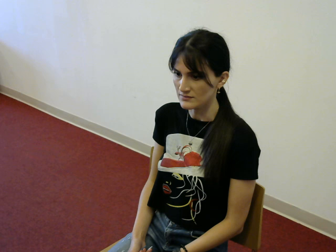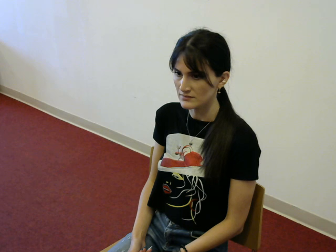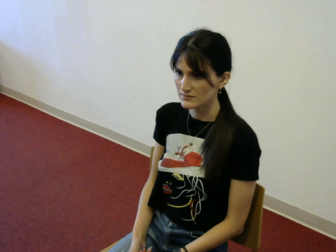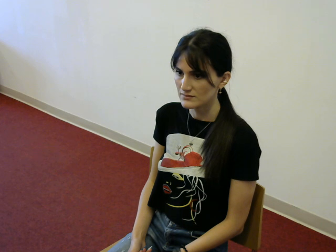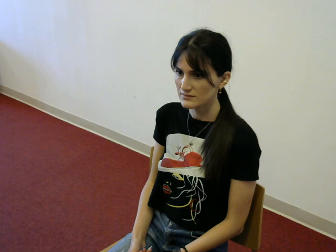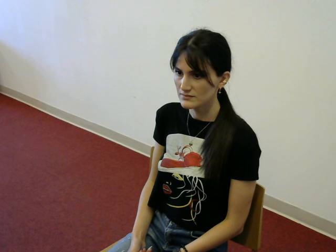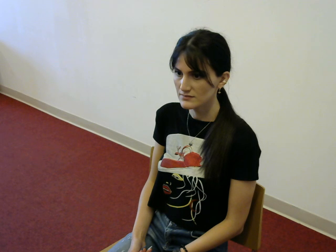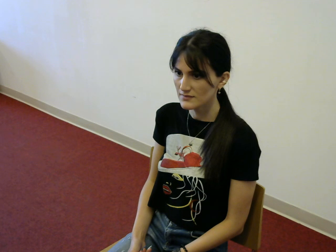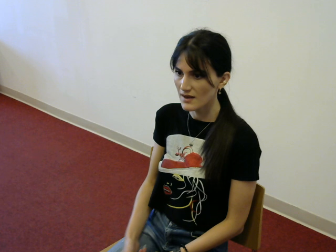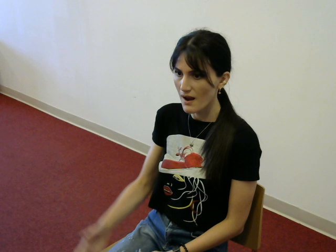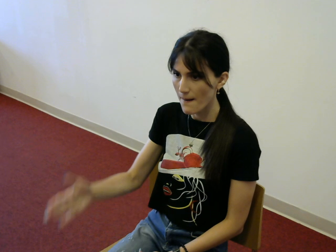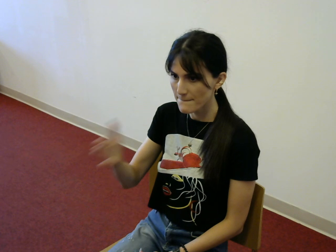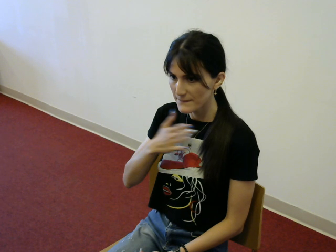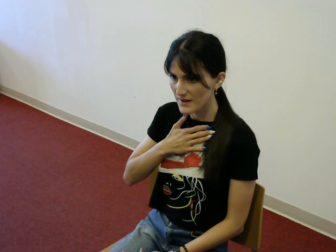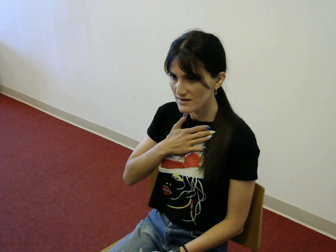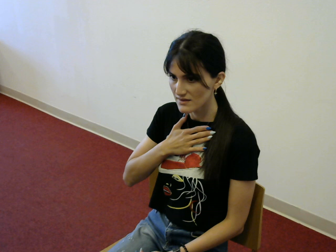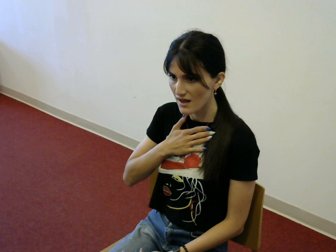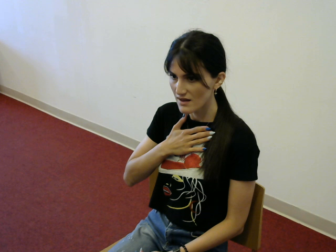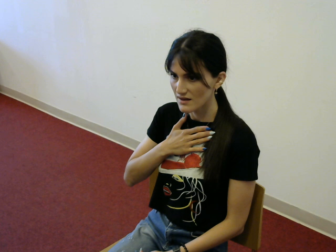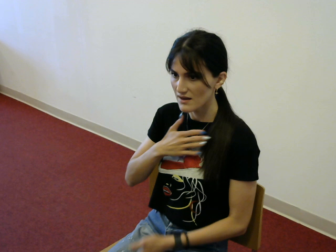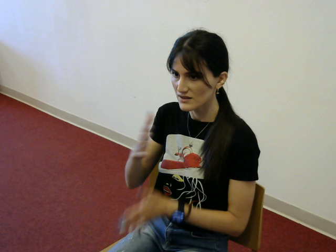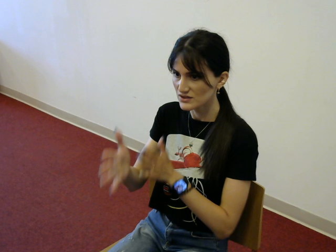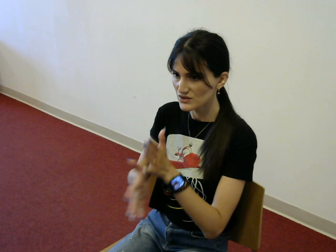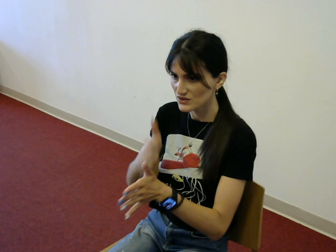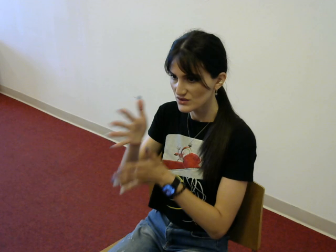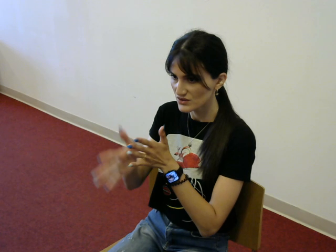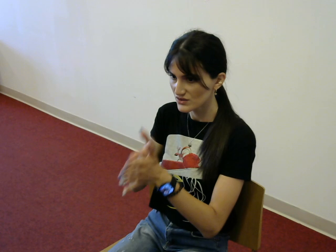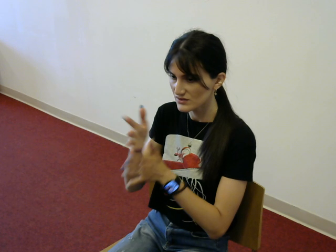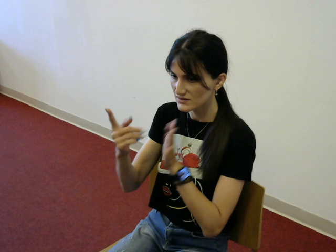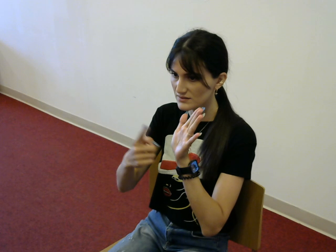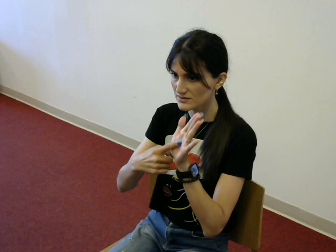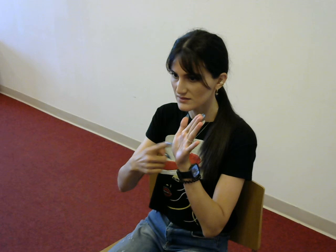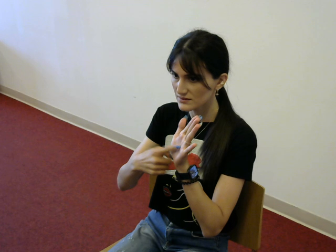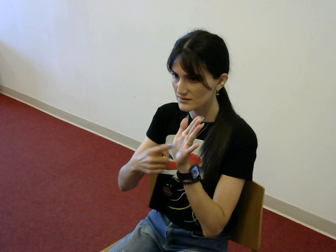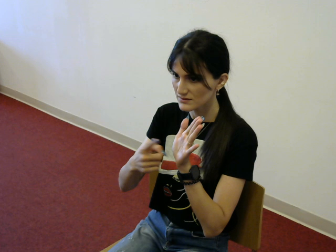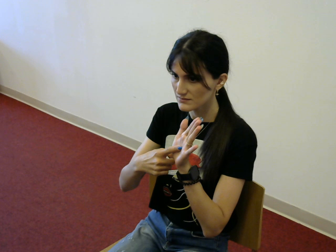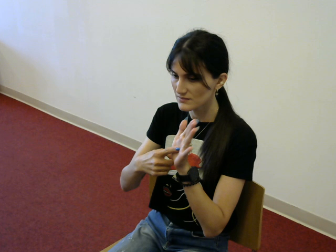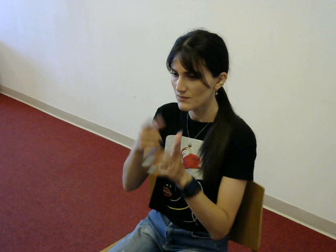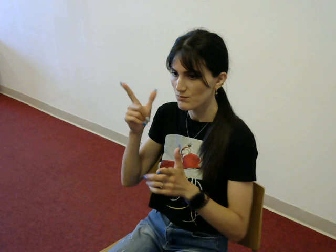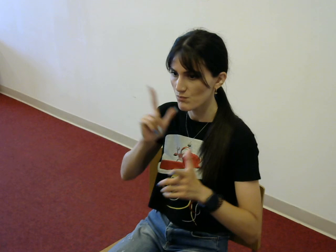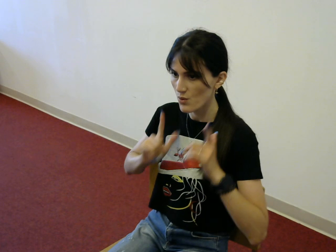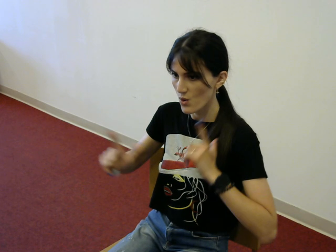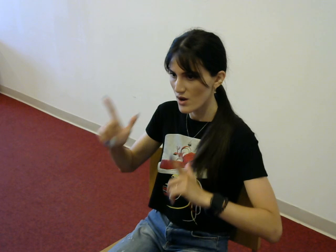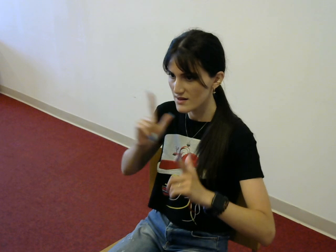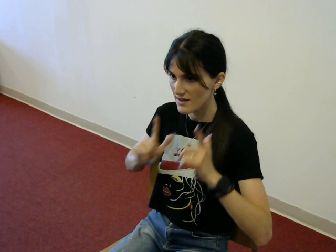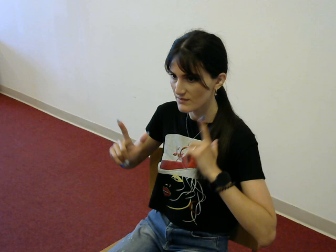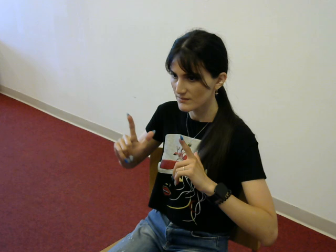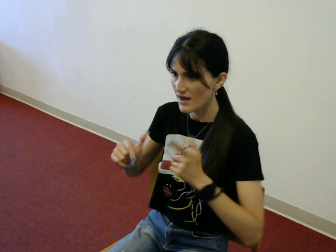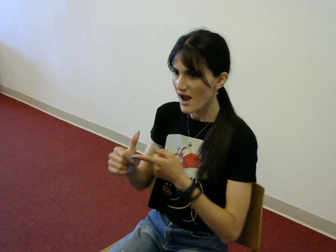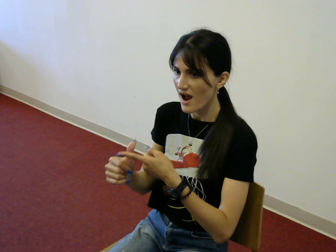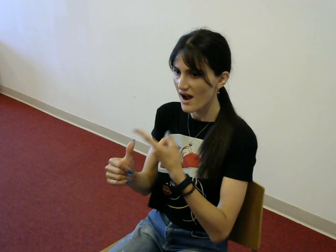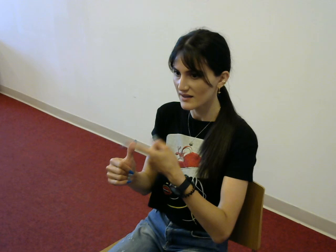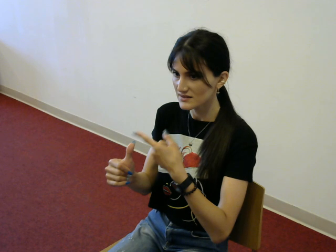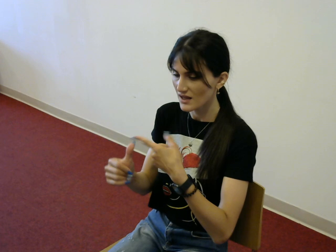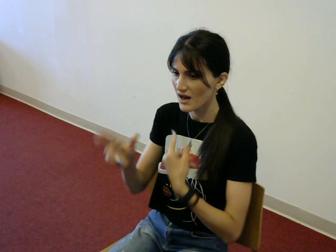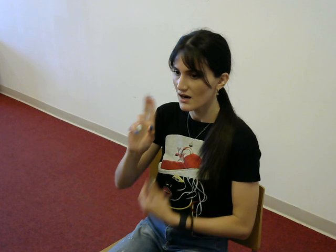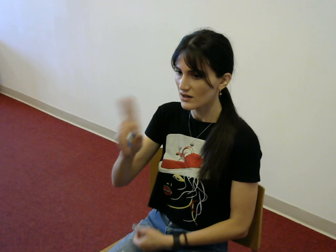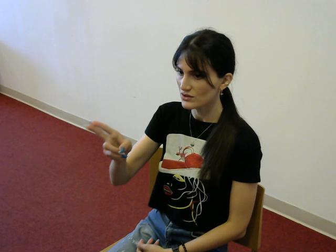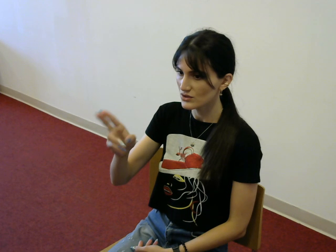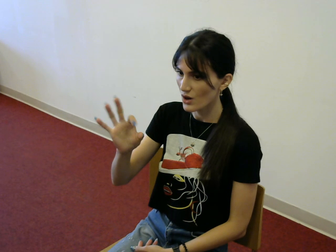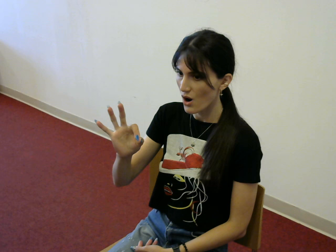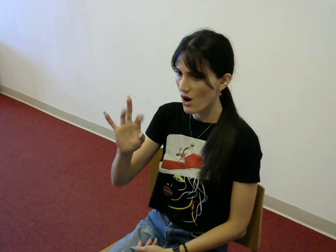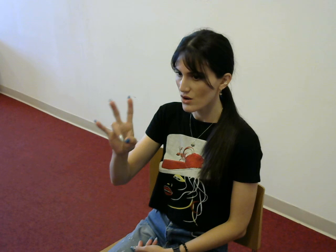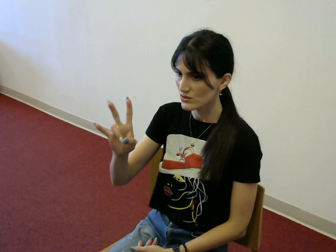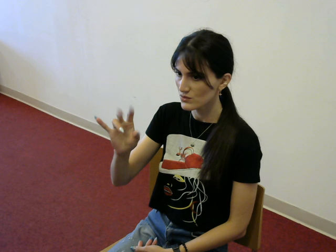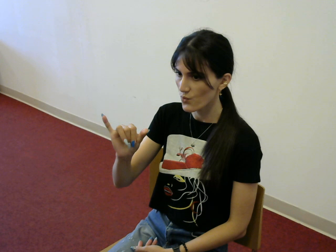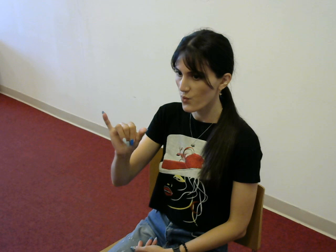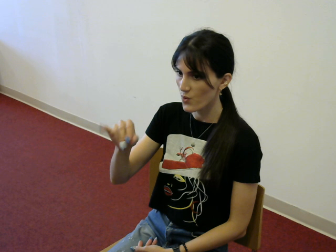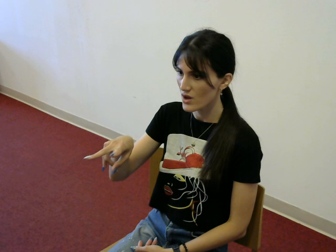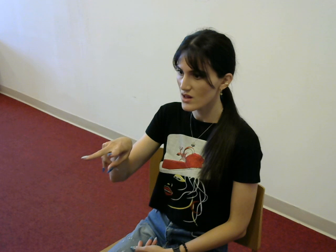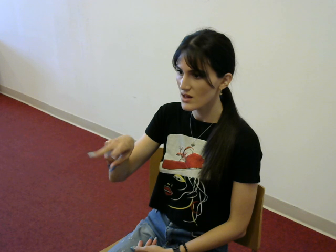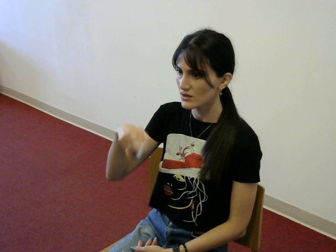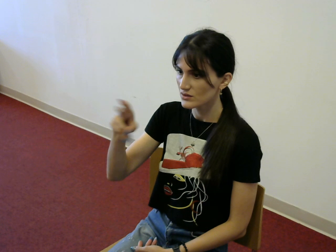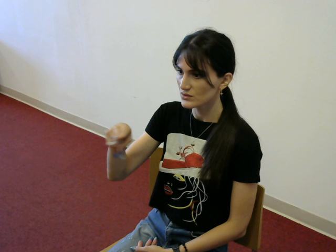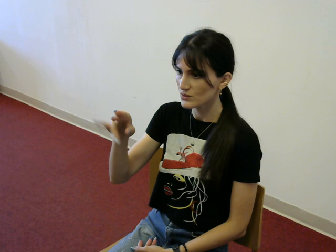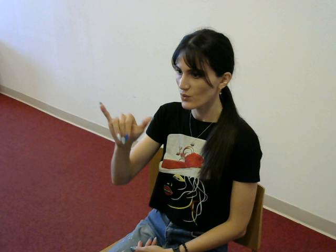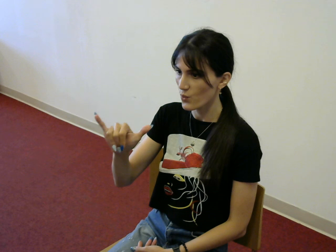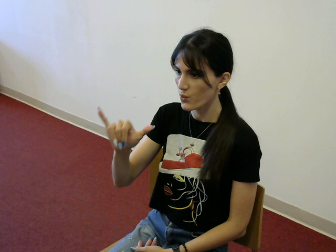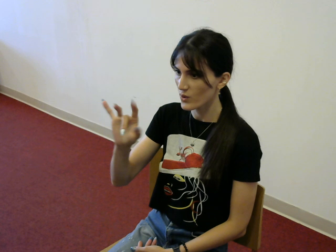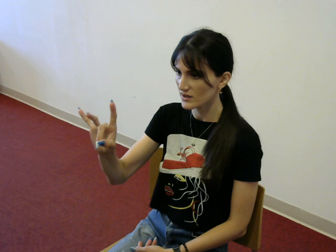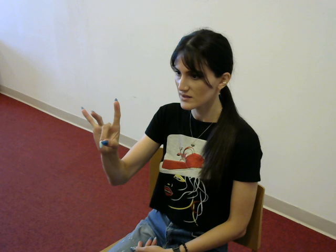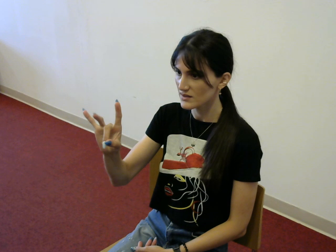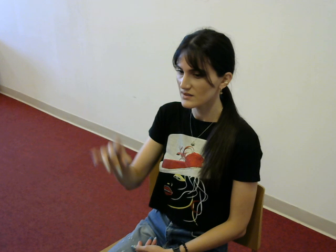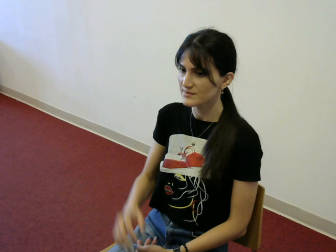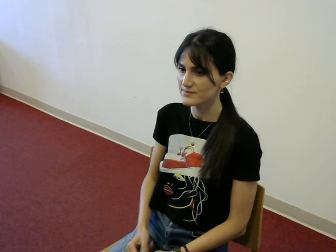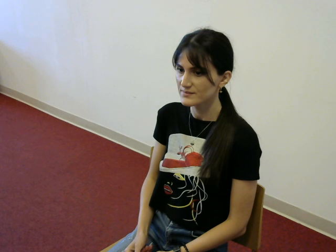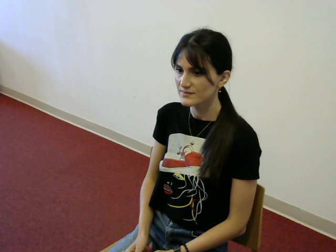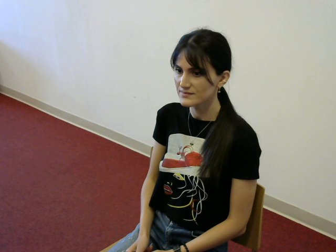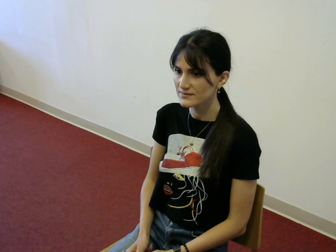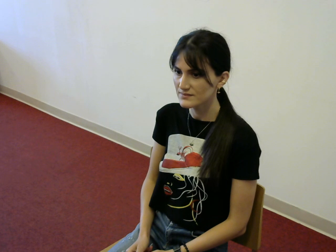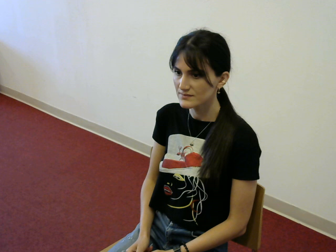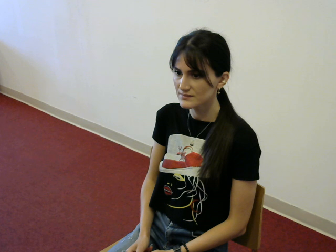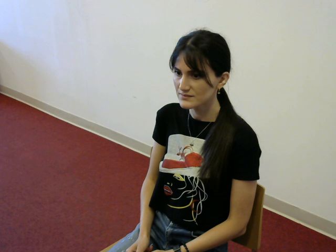Mənim işarə dili müəlliməmin adı Könüldür